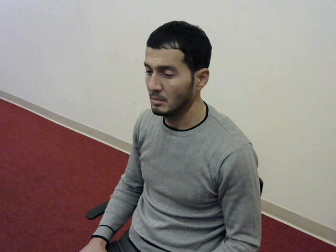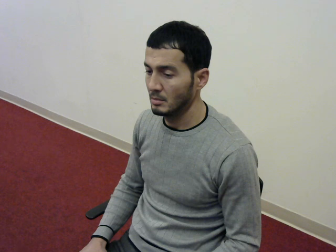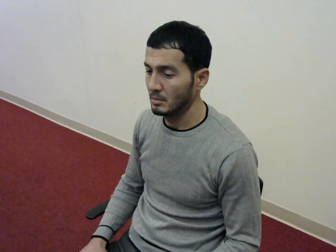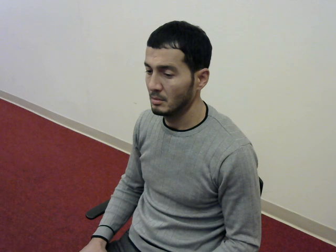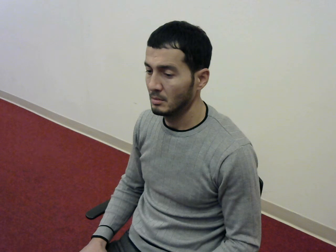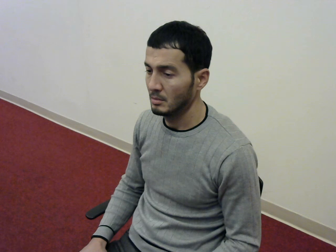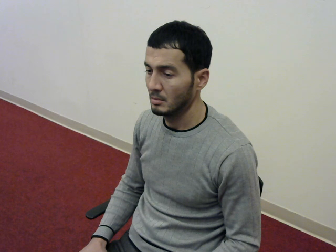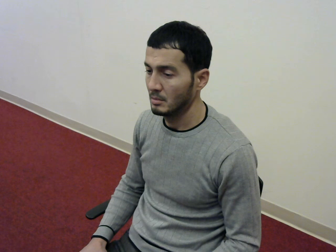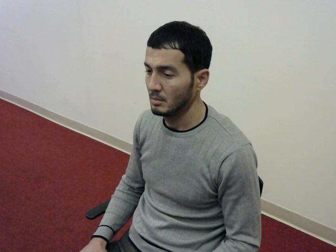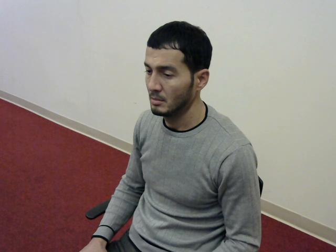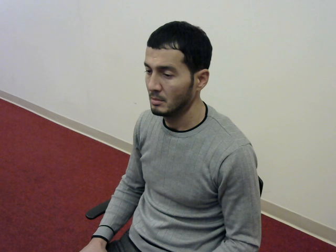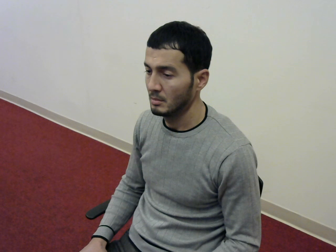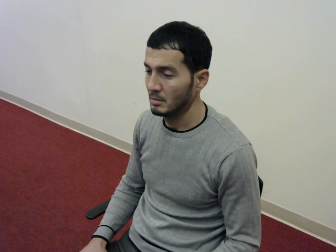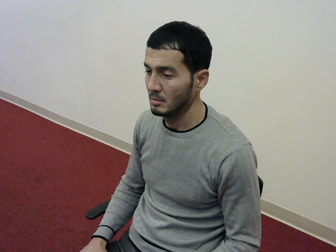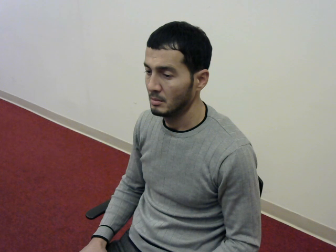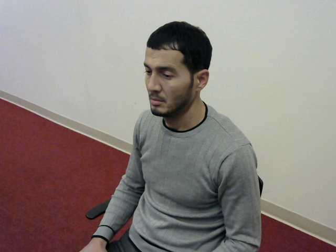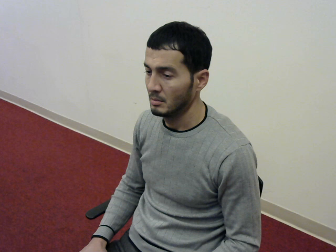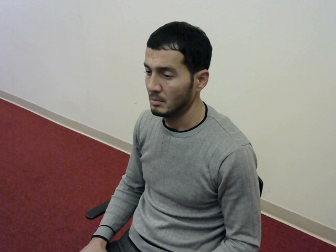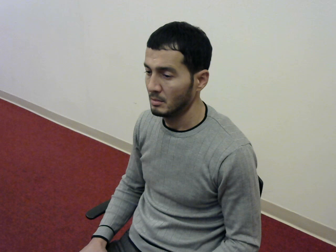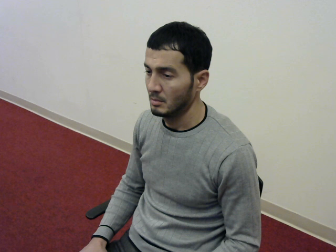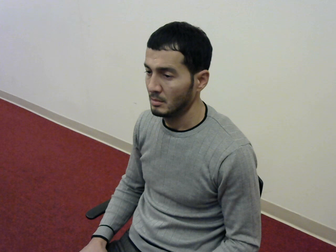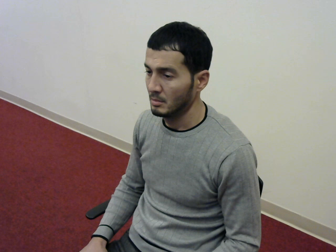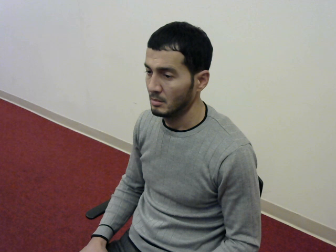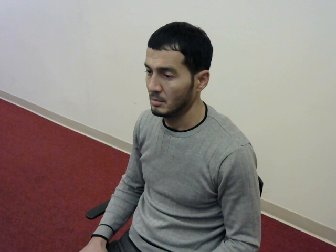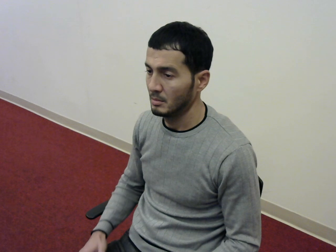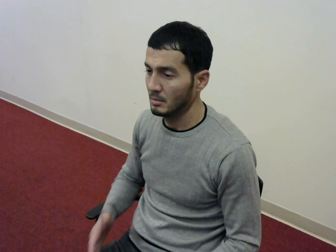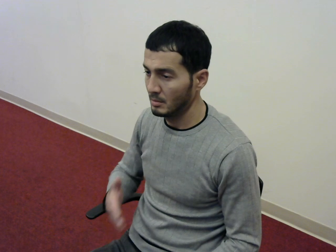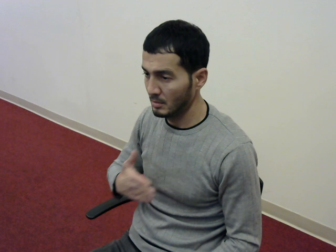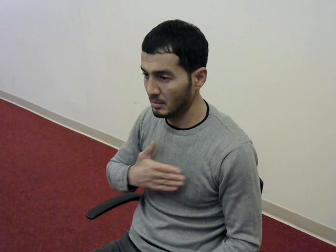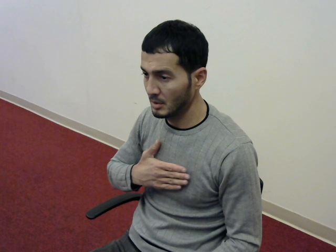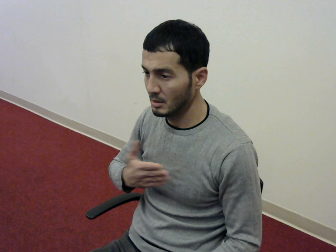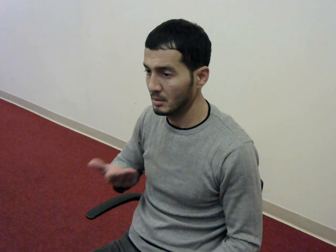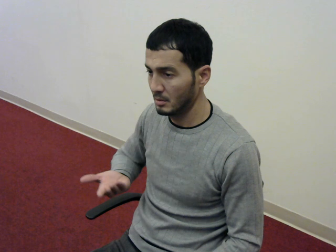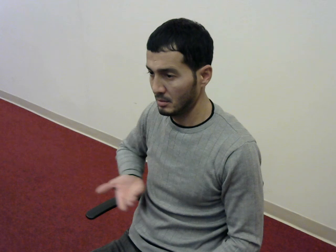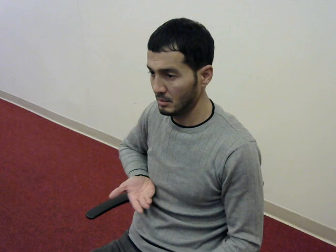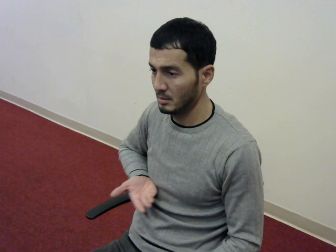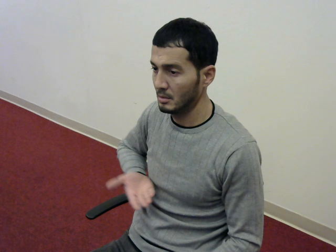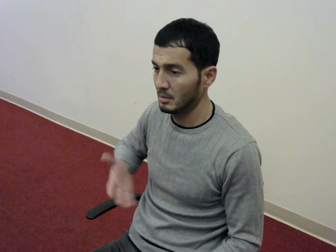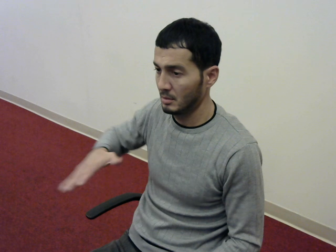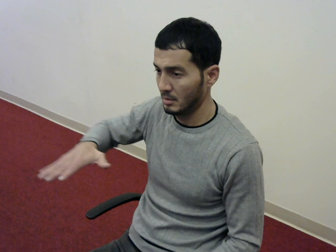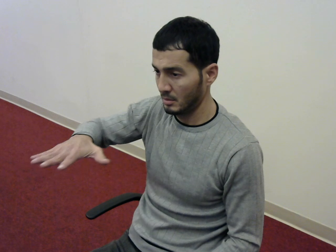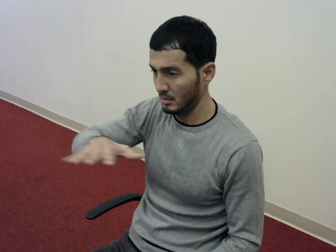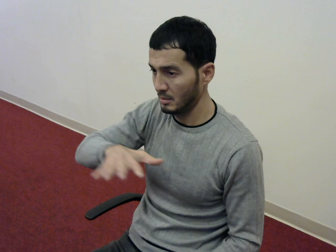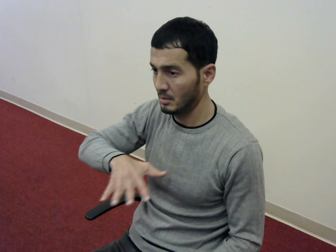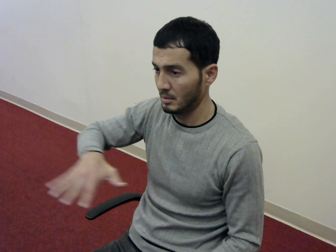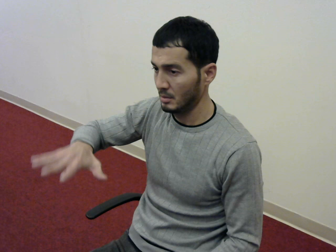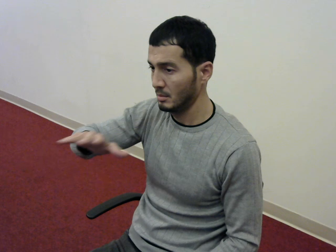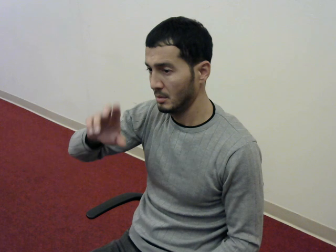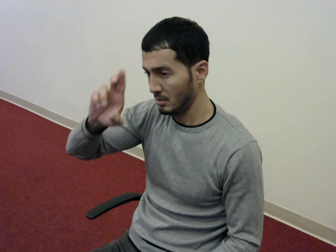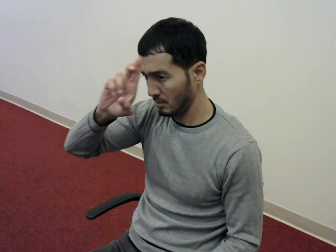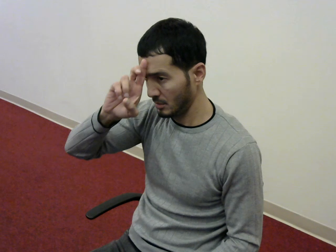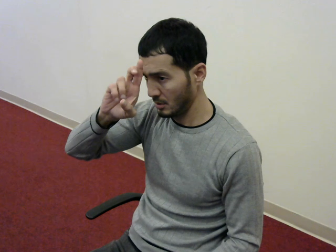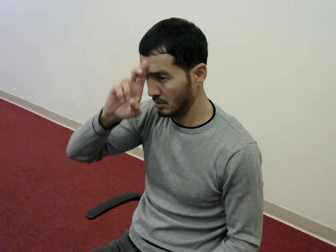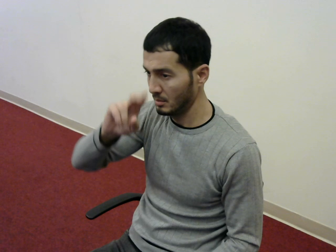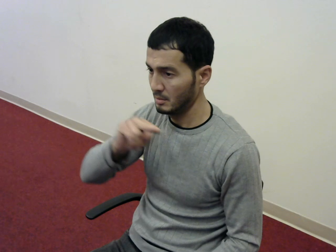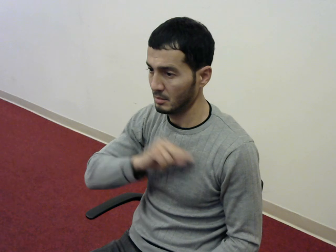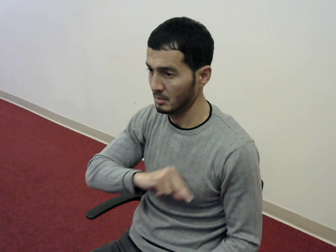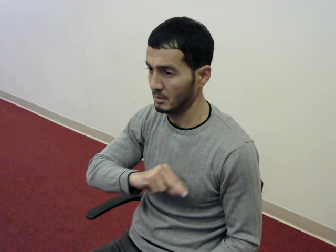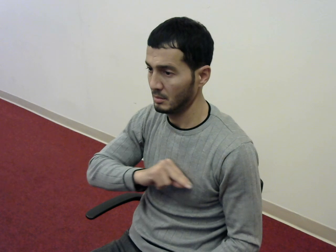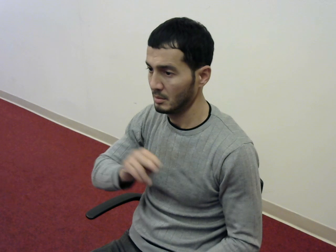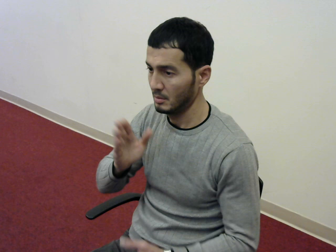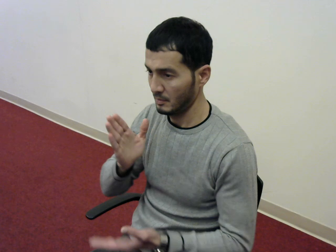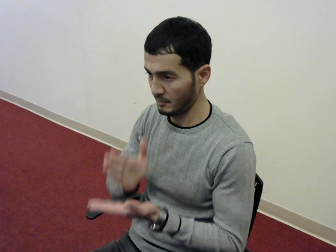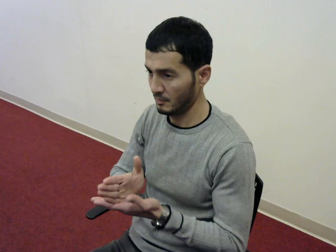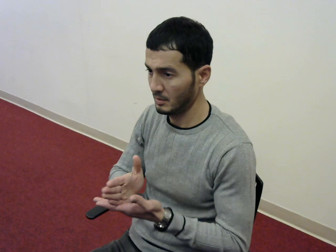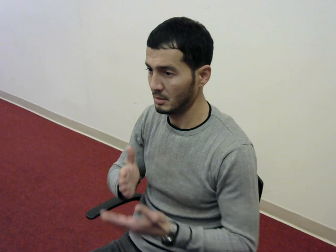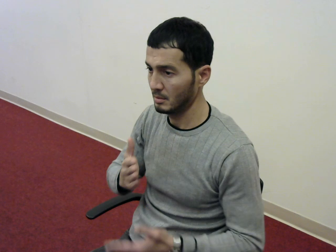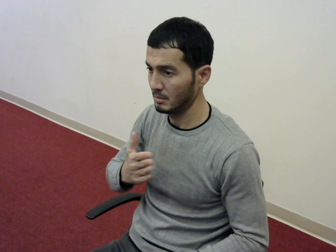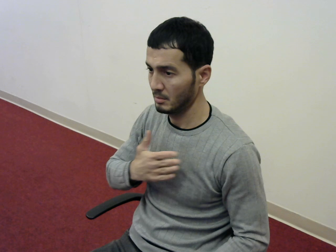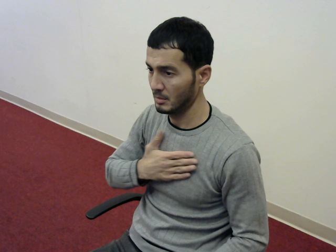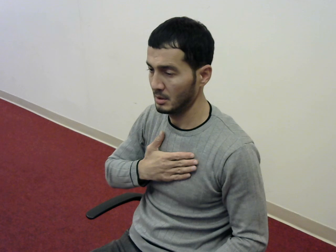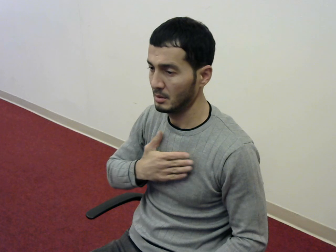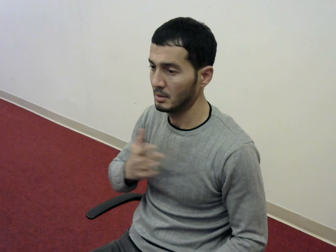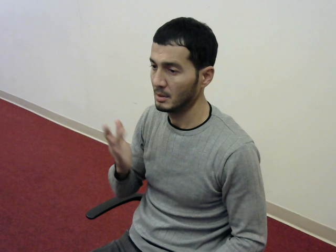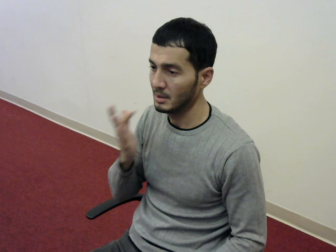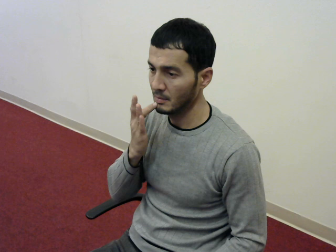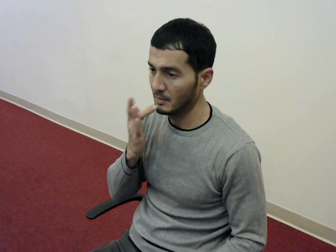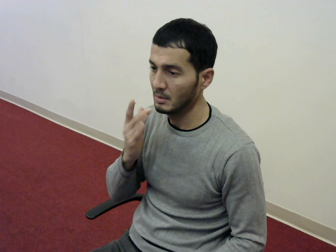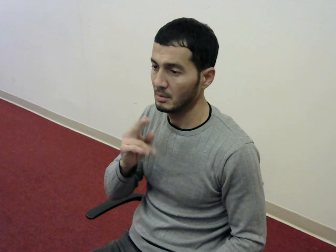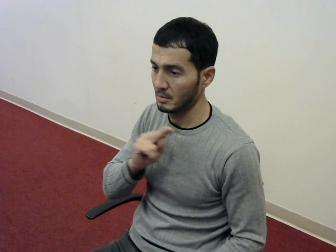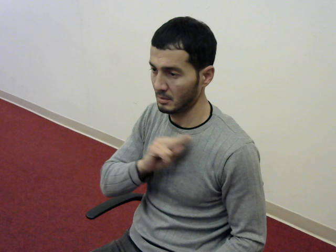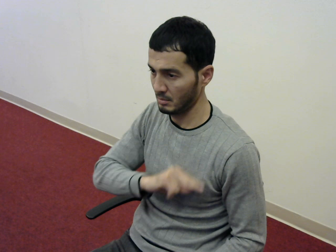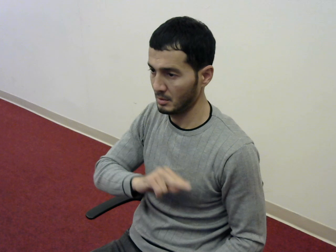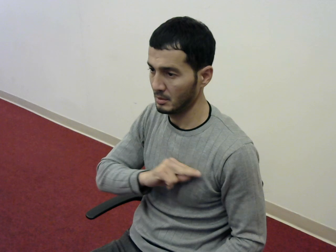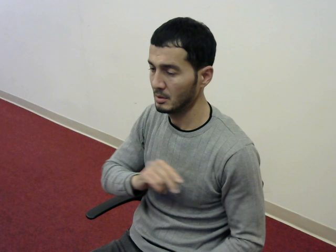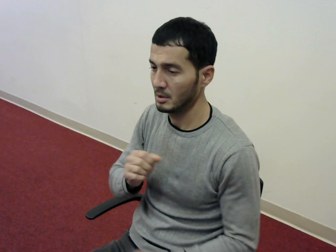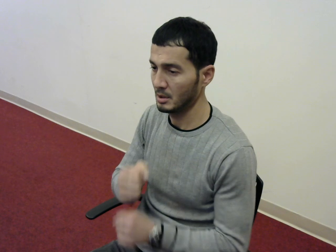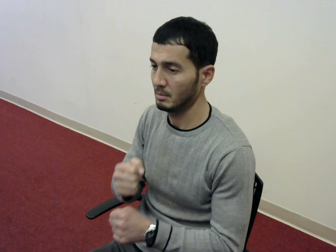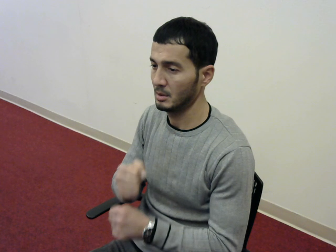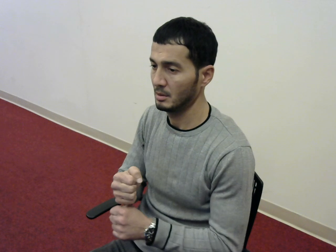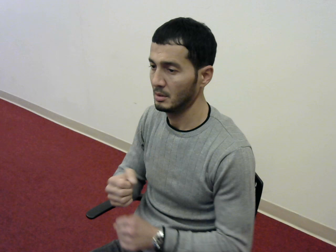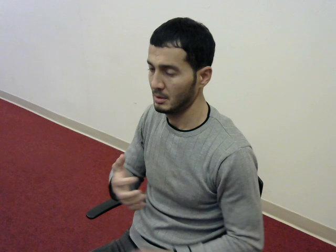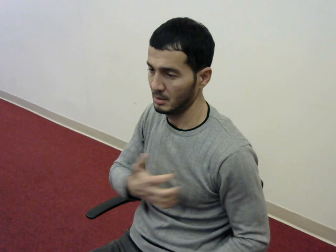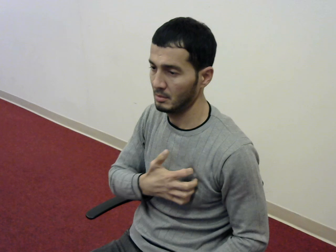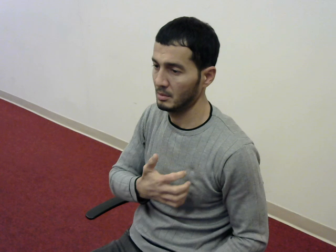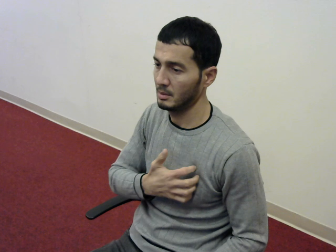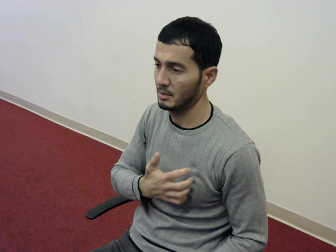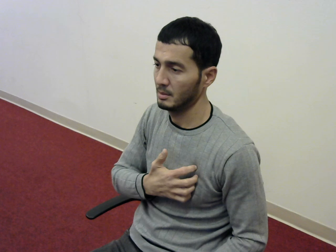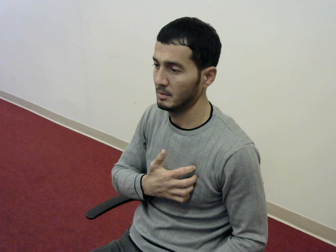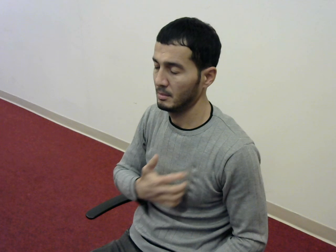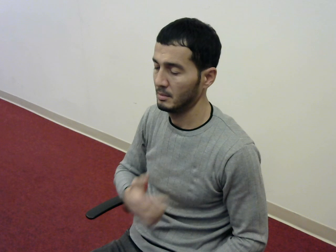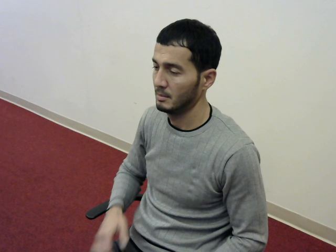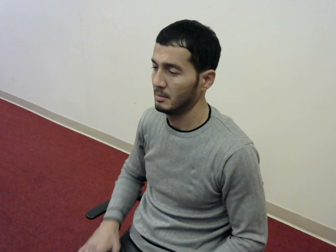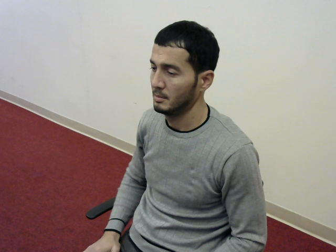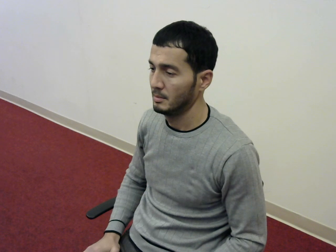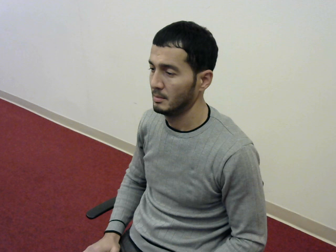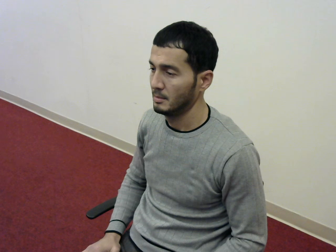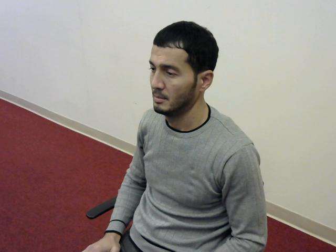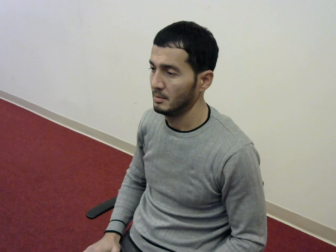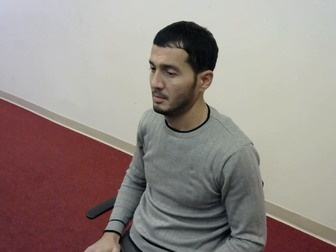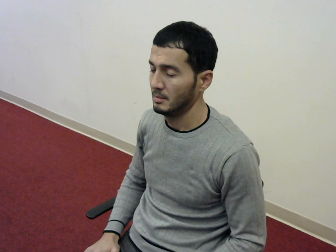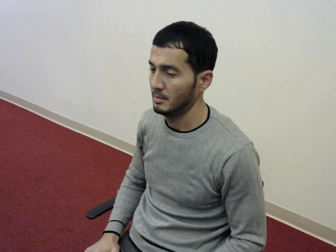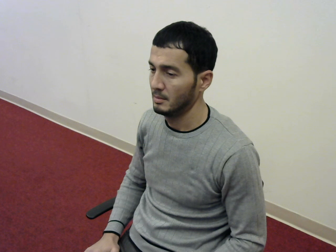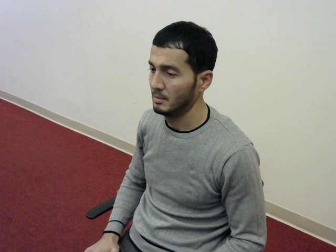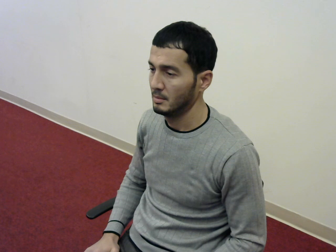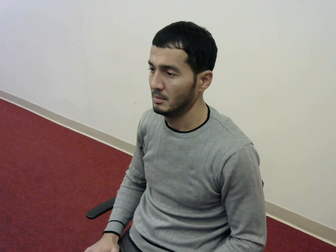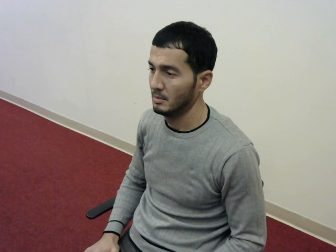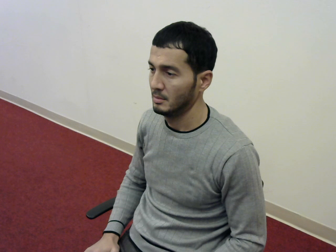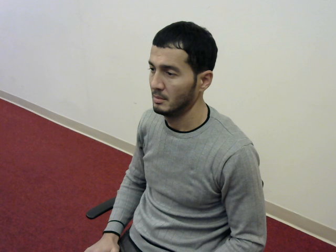Mənim yaşadığım ərazidə dövlət işi var, mən həmin işdə işləmək istəyirəm